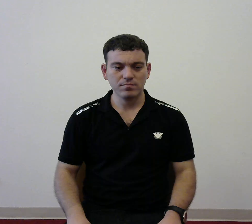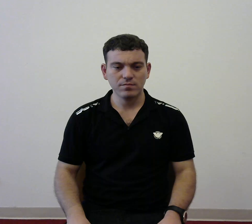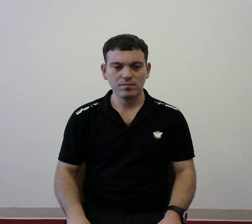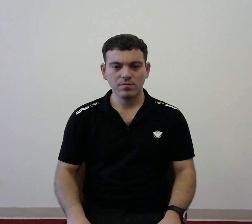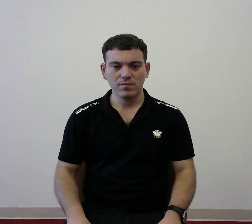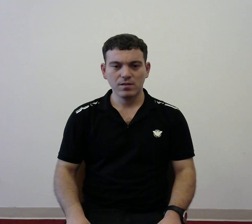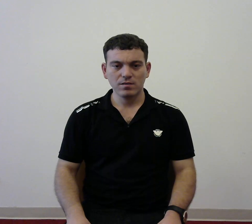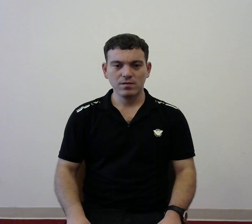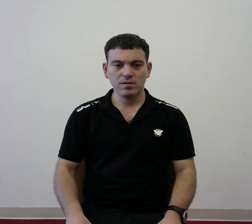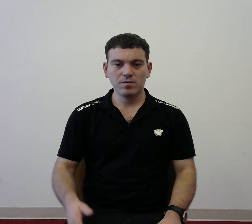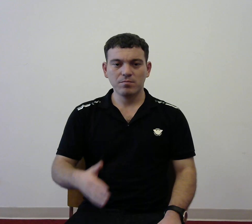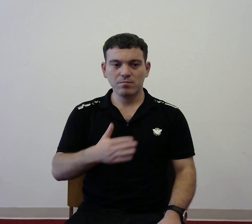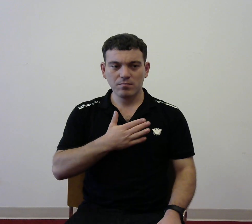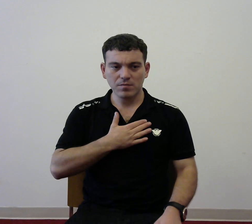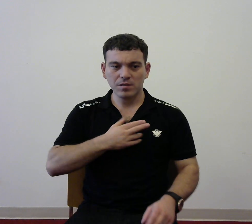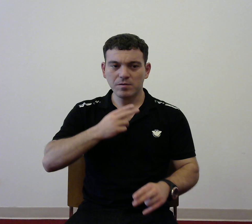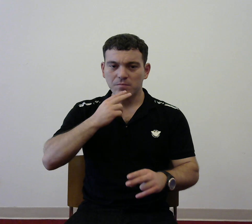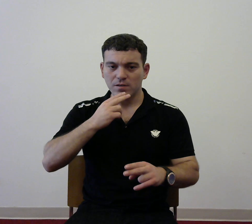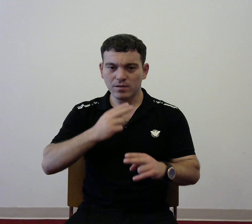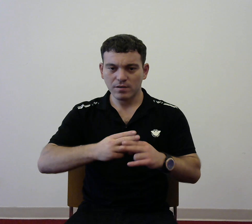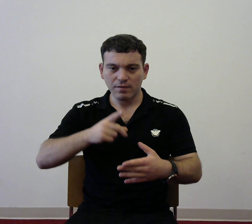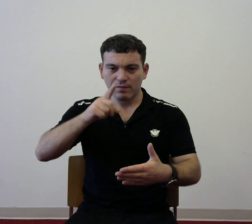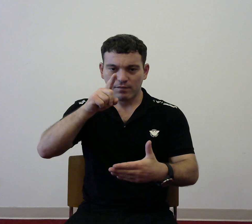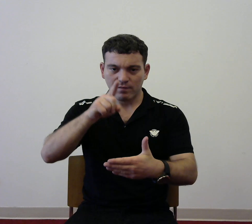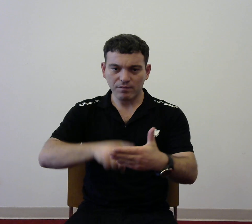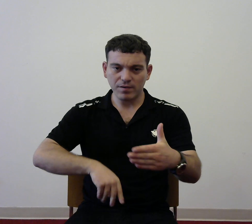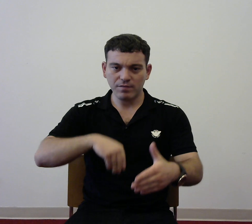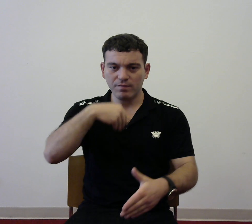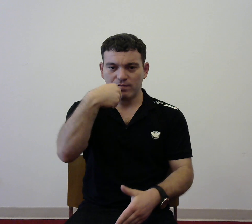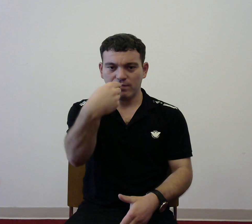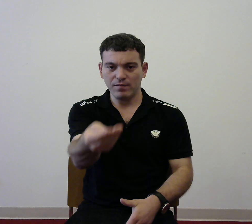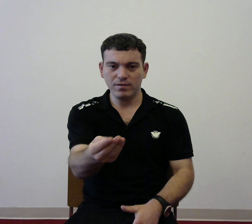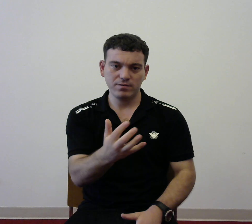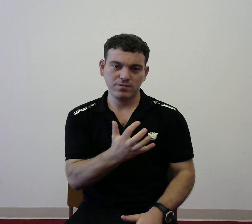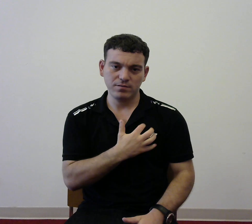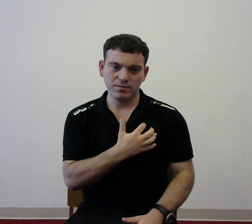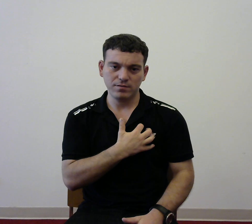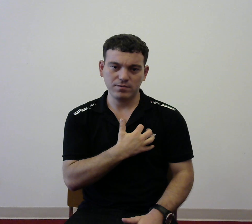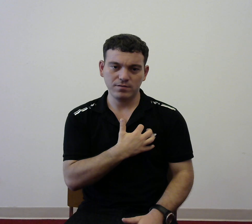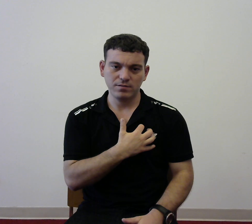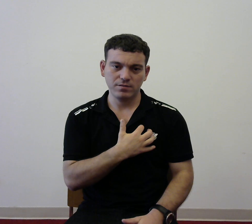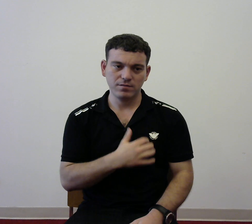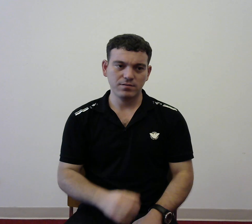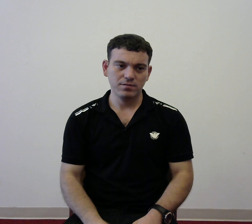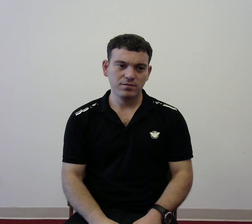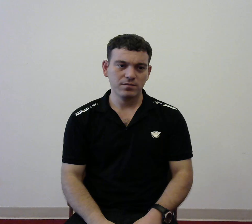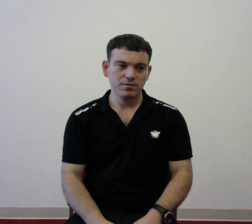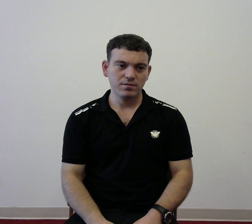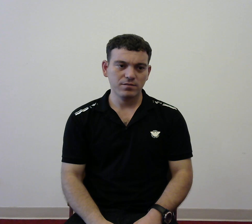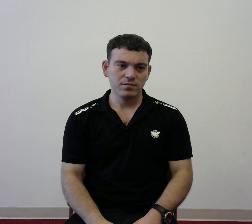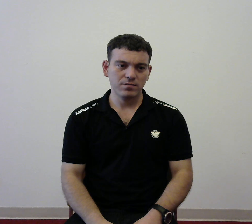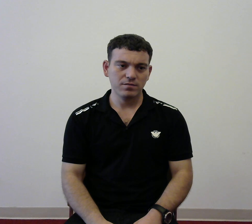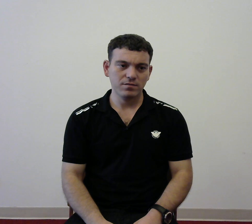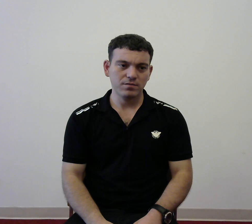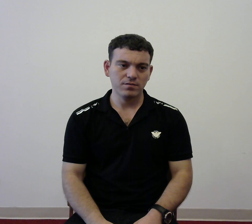Mən bacıma etibarnamə vermək istəyirəm